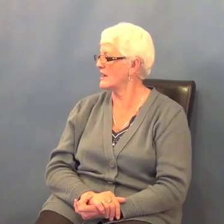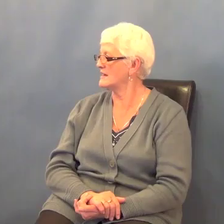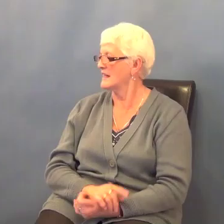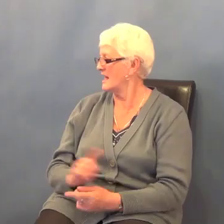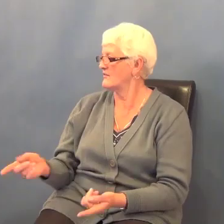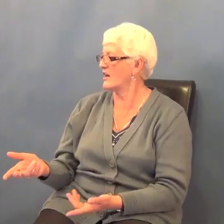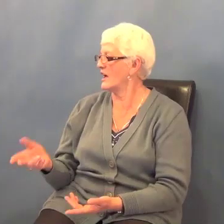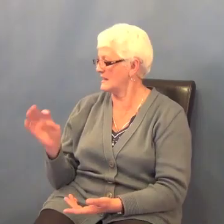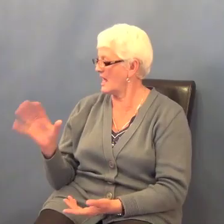Nie wolno, tak.